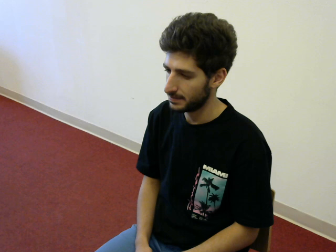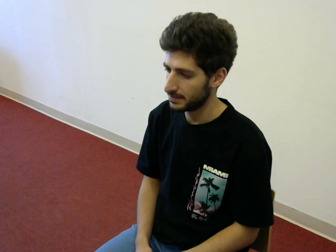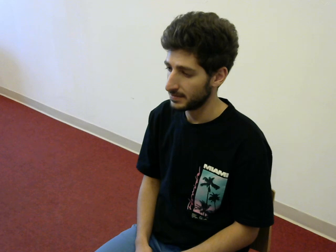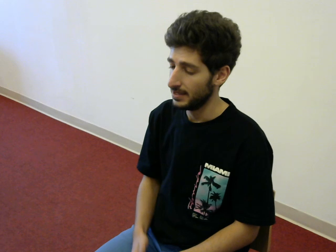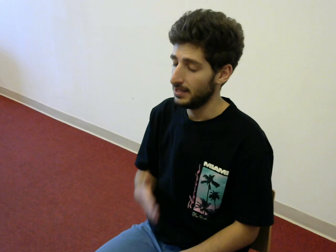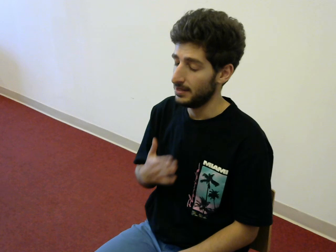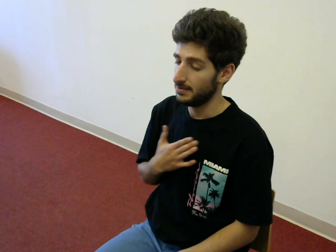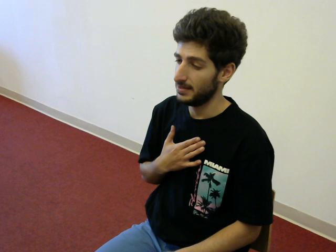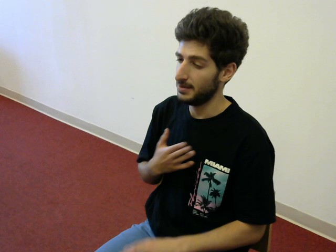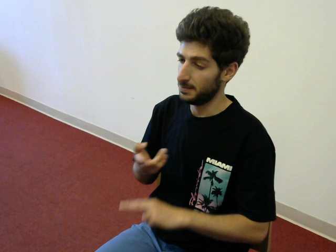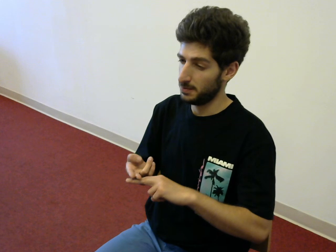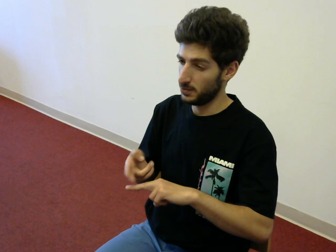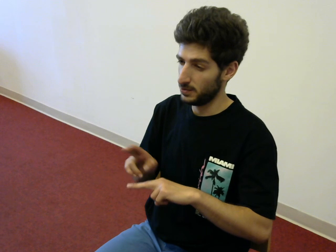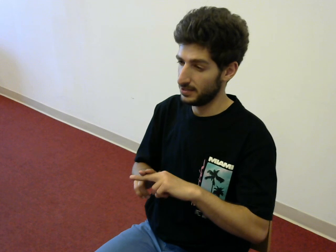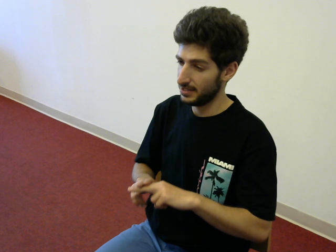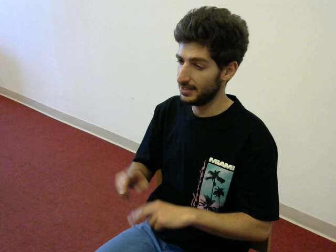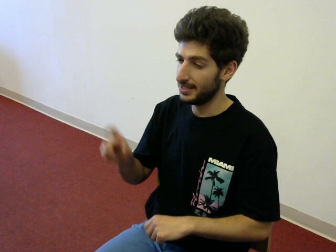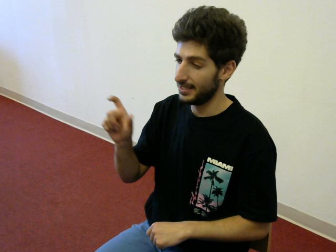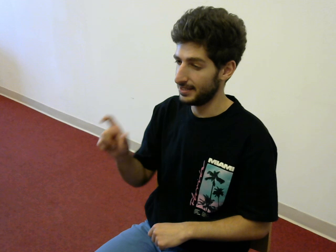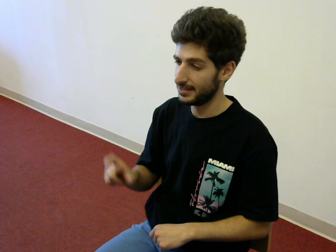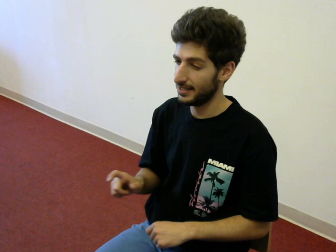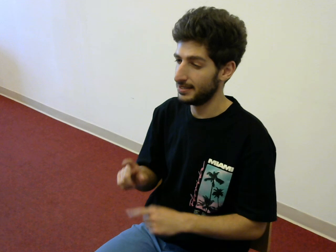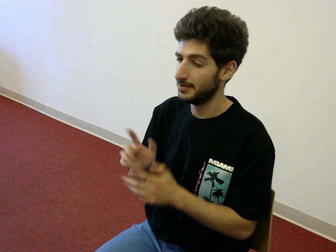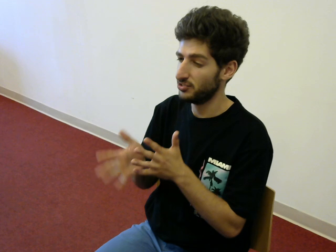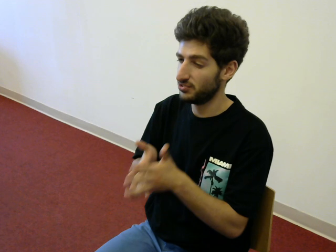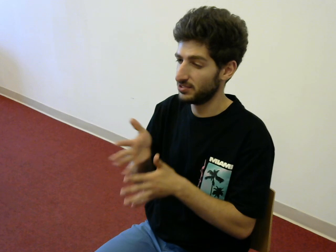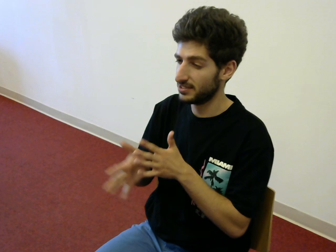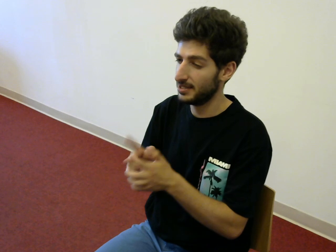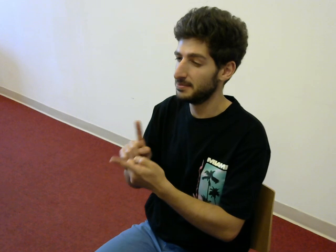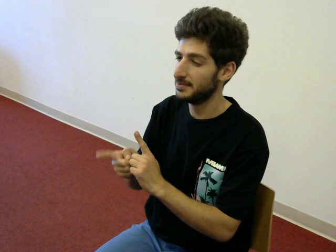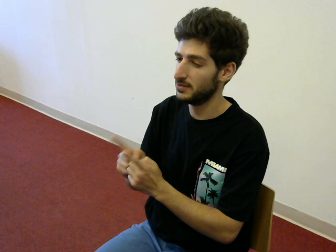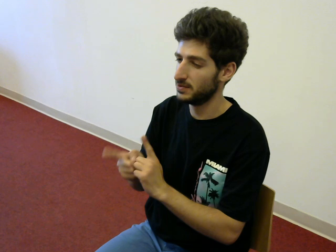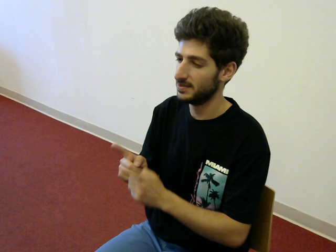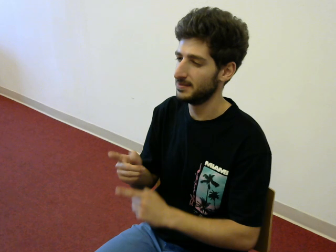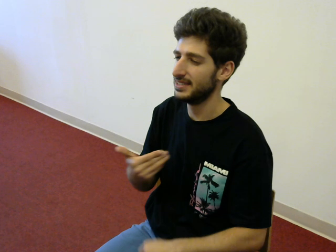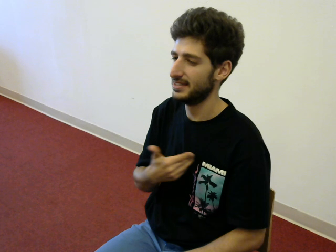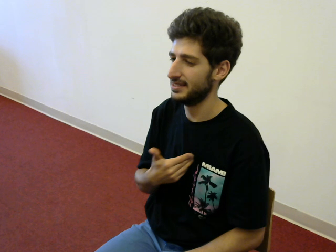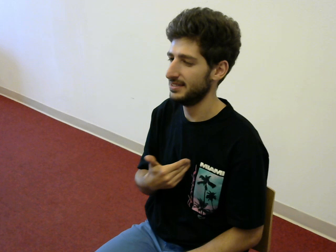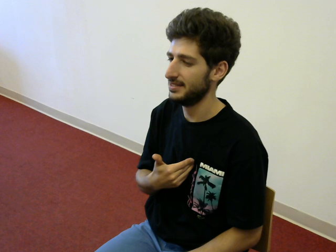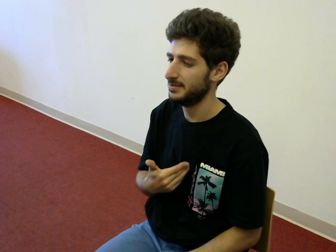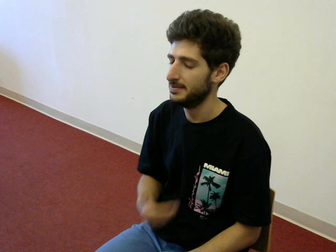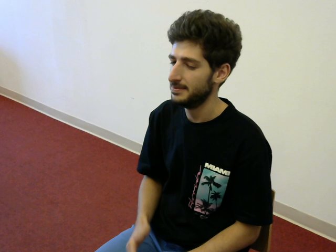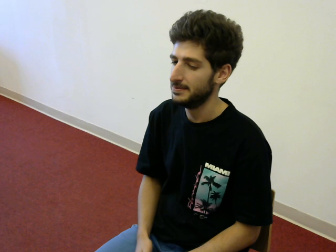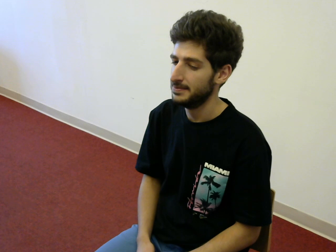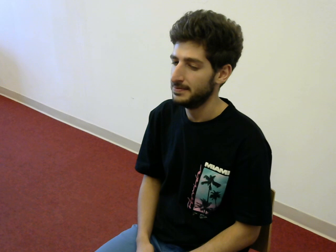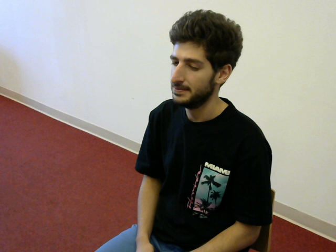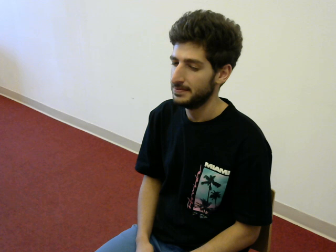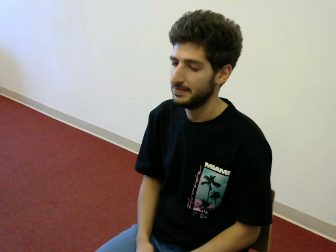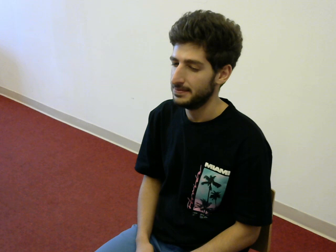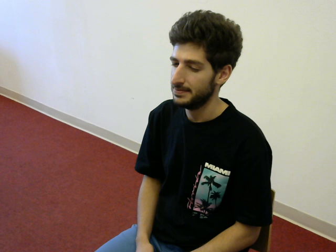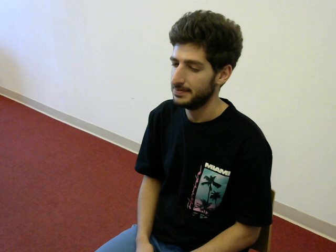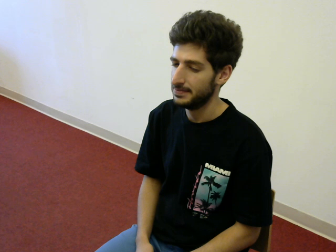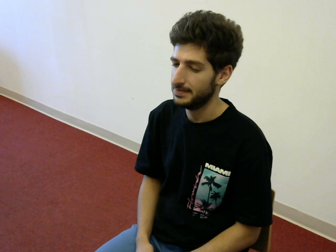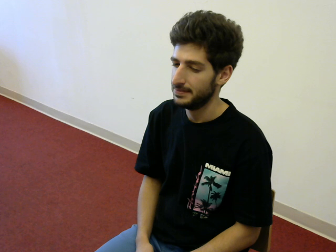Mən bu əsərin surdotərcüməsini istəyirəm